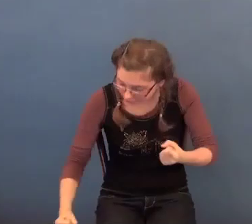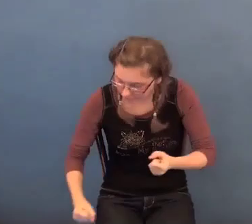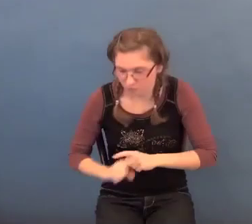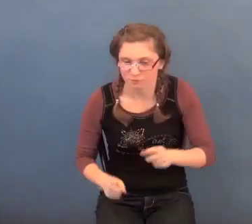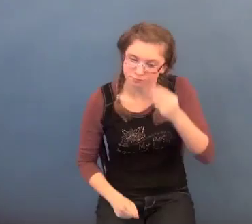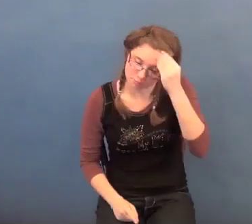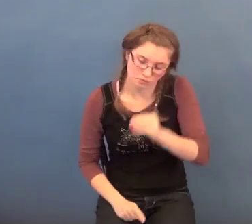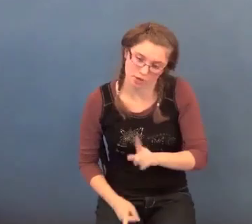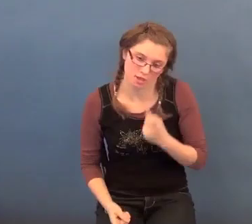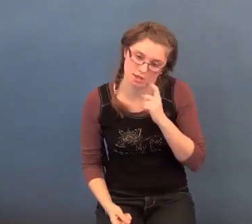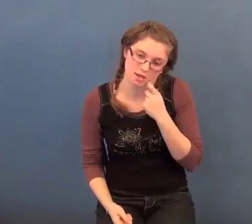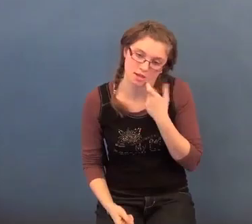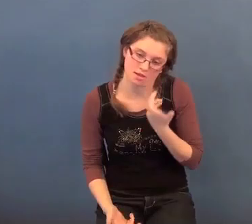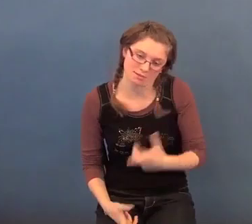Informacja o tym, że nie wolno się bawić w ten sposób, że piłuje się ławkę.